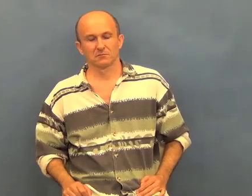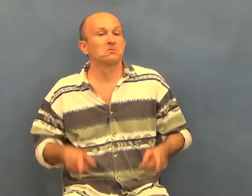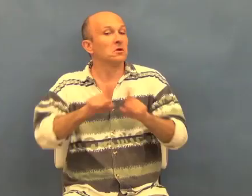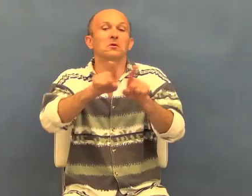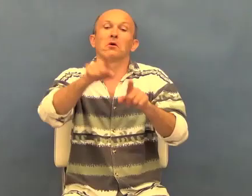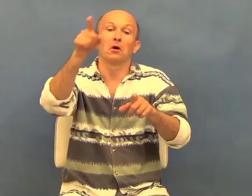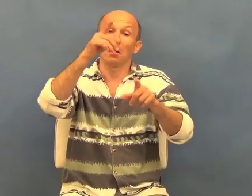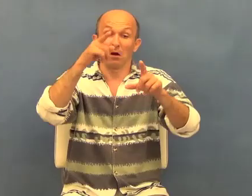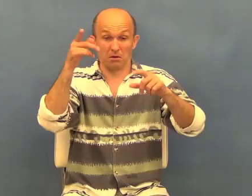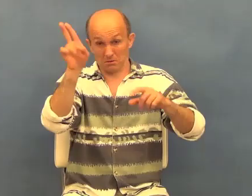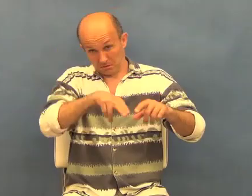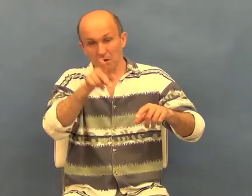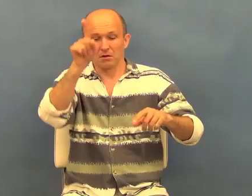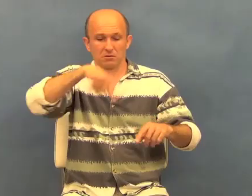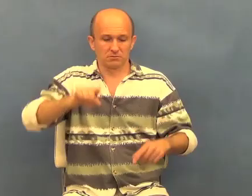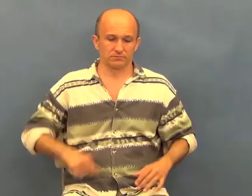Okrągły znak też jest przekreślony.